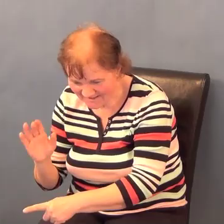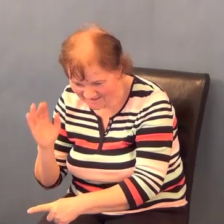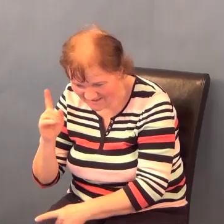Poczekaj.